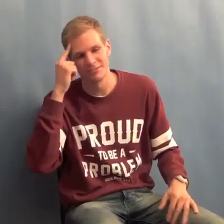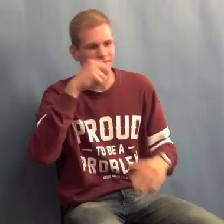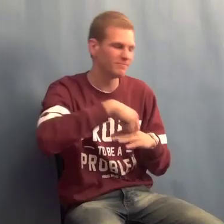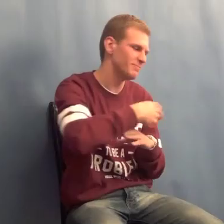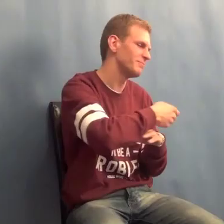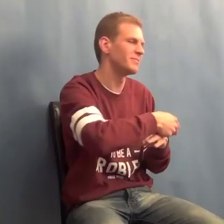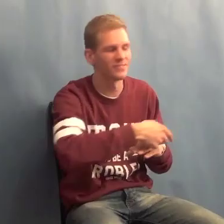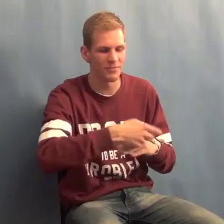Chodził w tę i z powrotem.